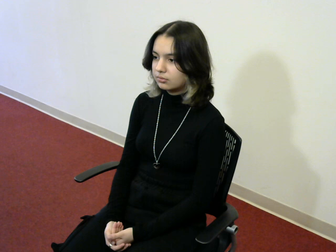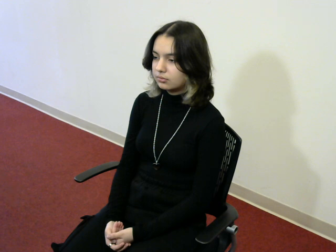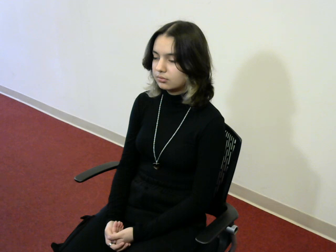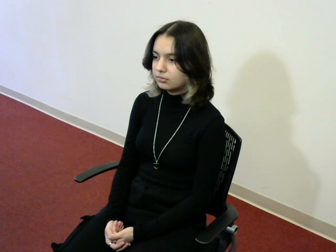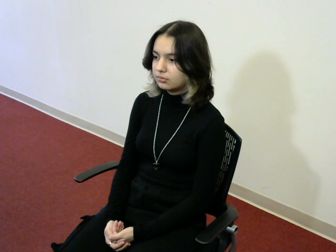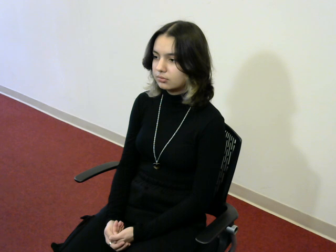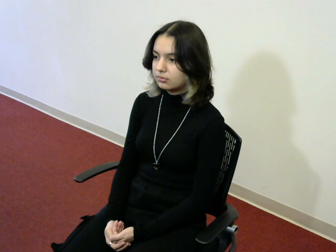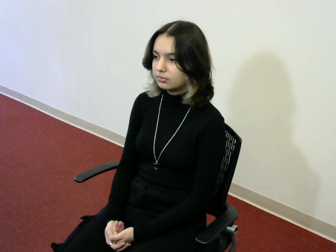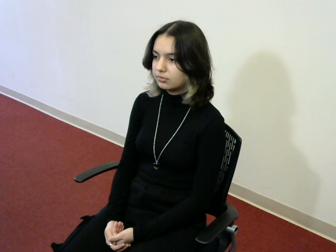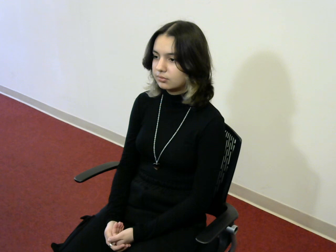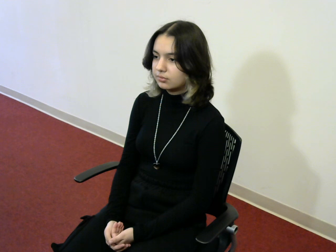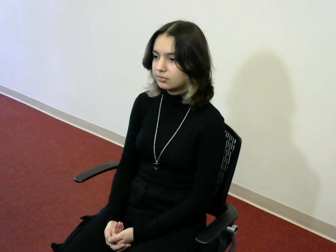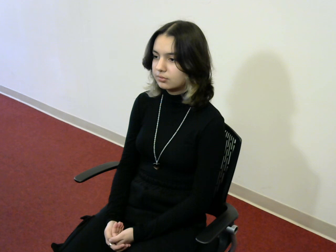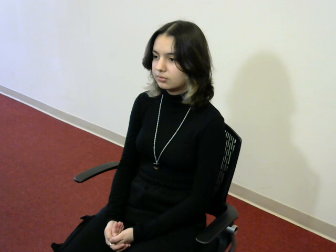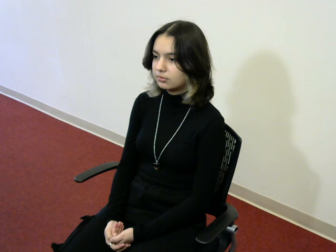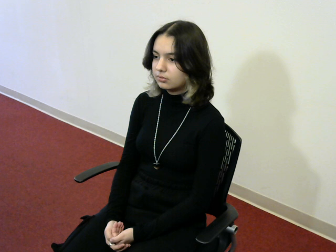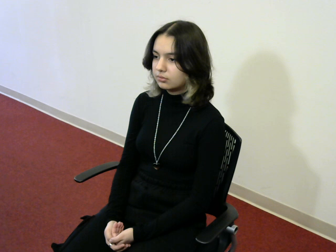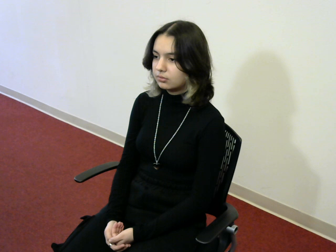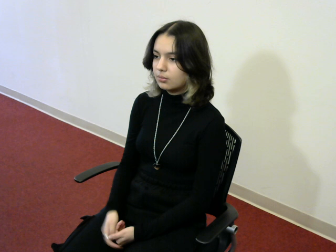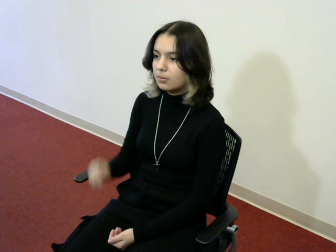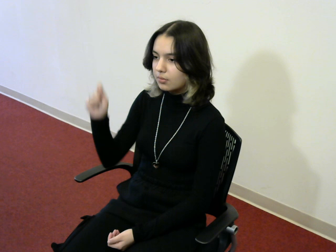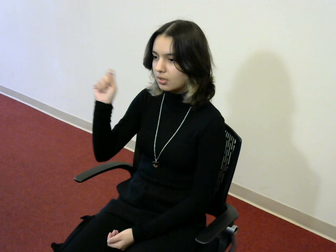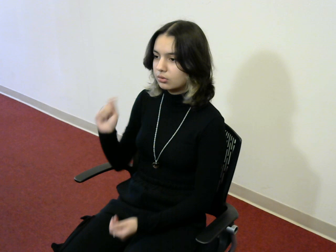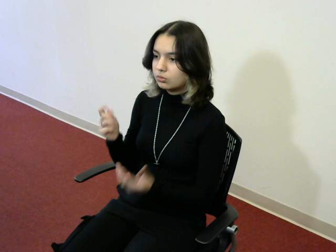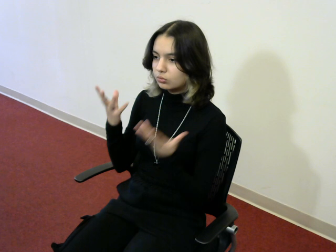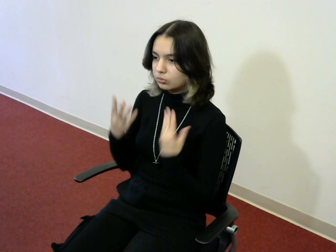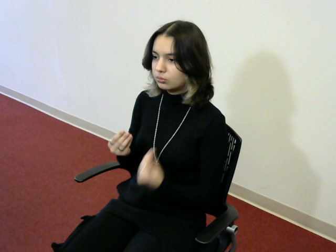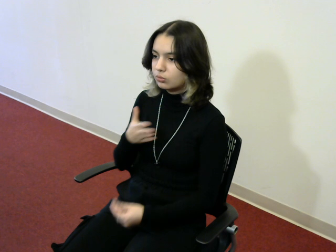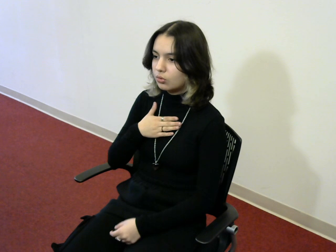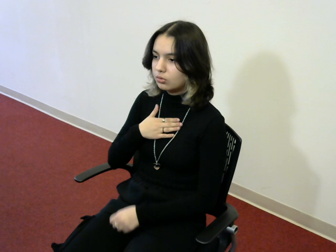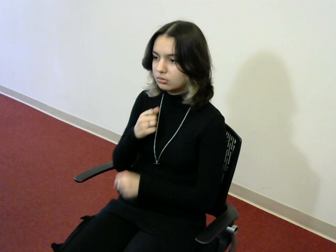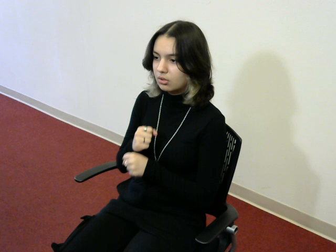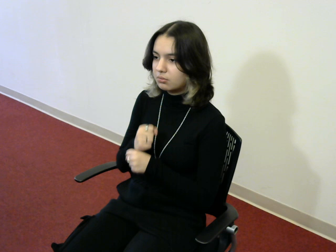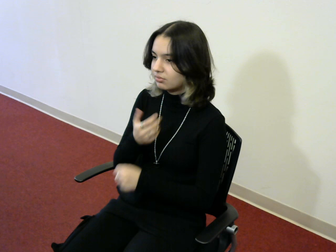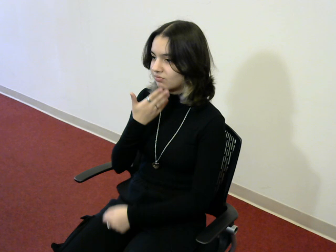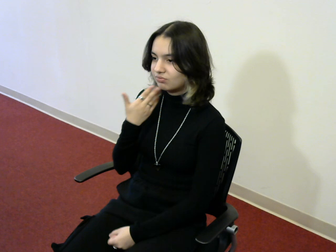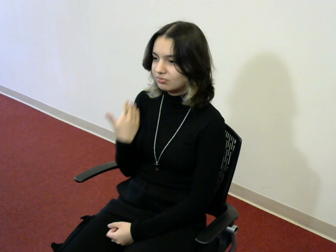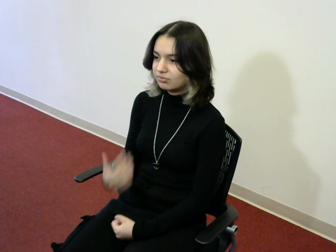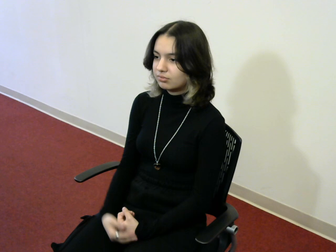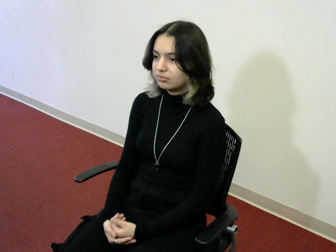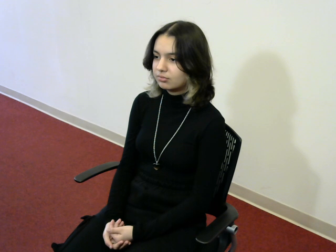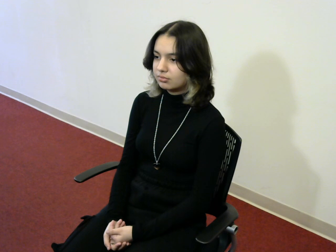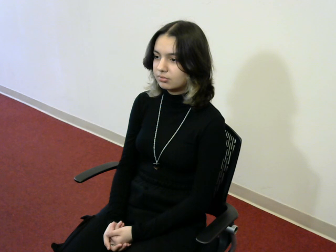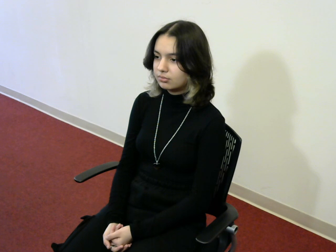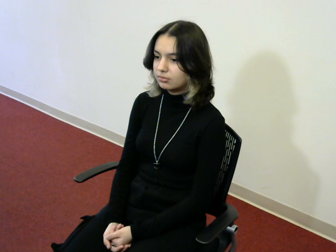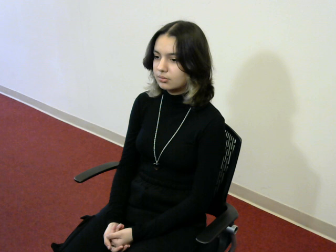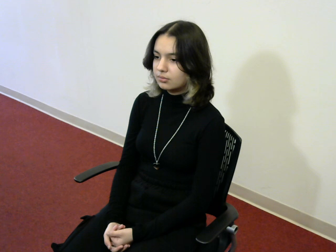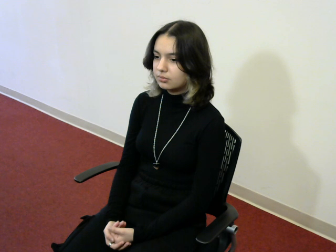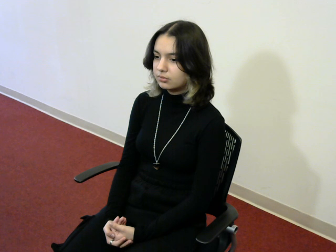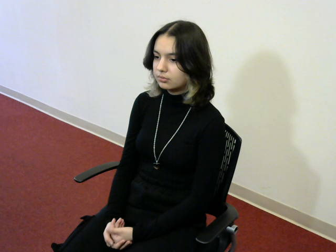Bazar günü mənim işim yoxdur